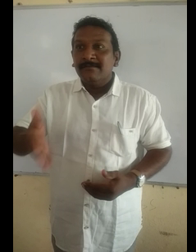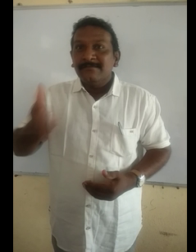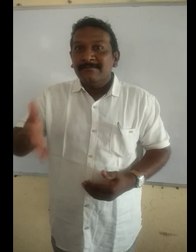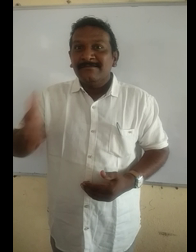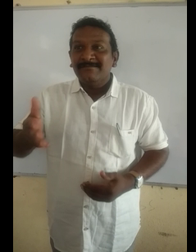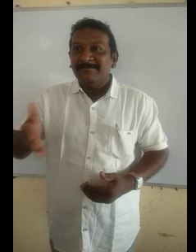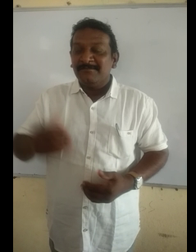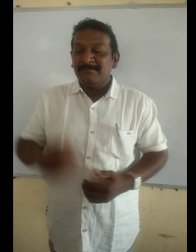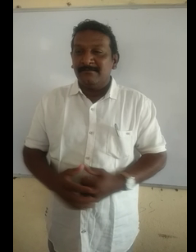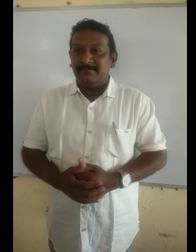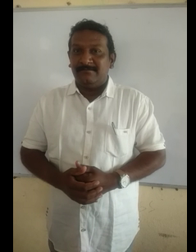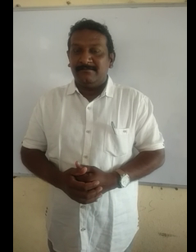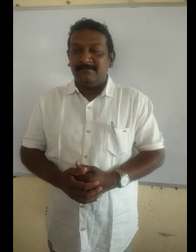congratulations